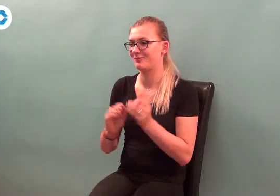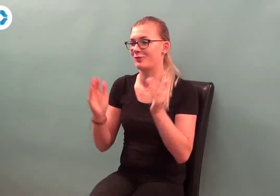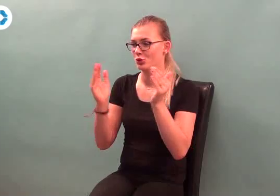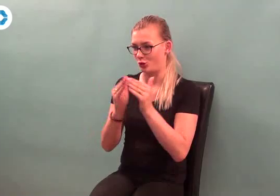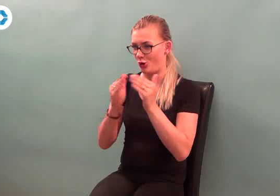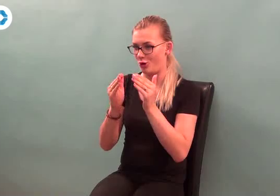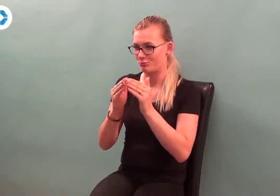Dom.